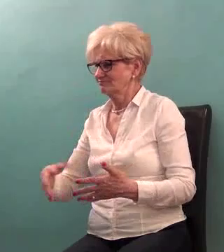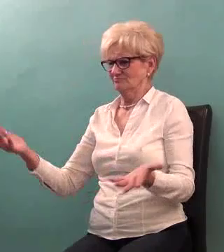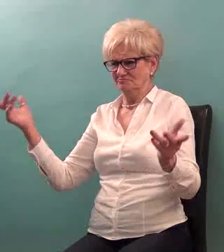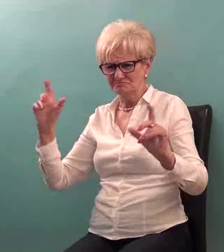Przyszedł na imprezę.